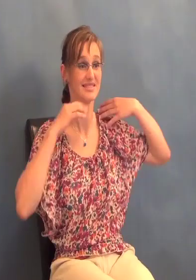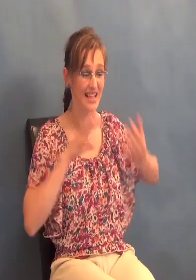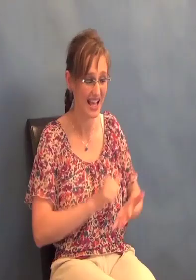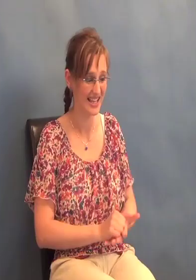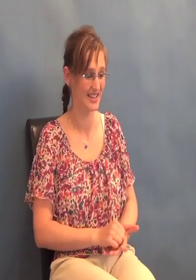Zajęty?